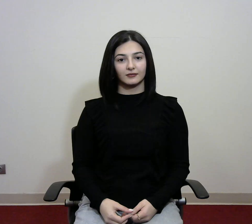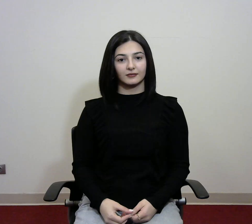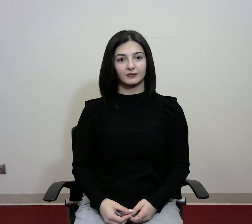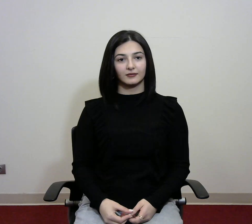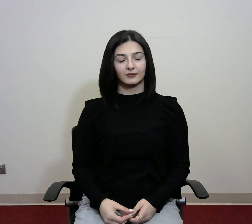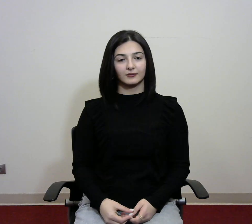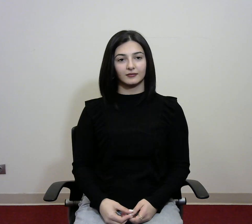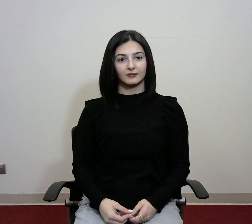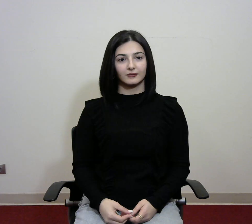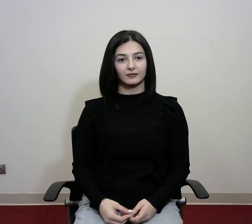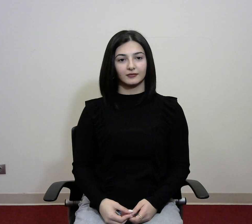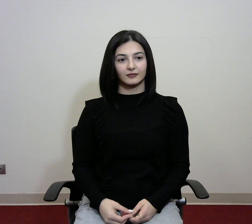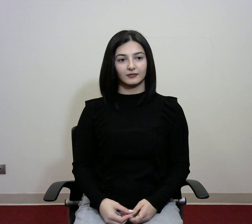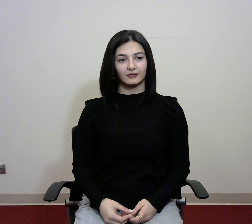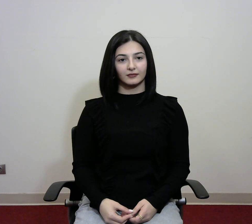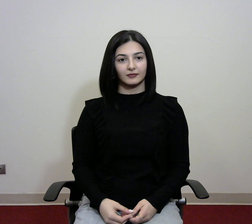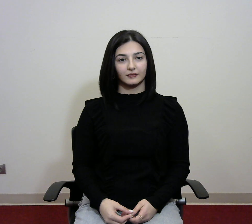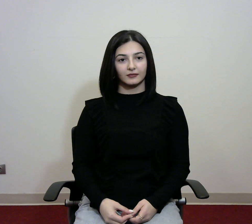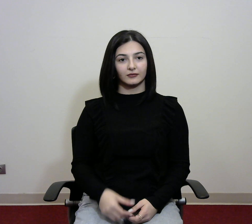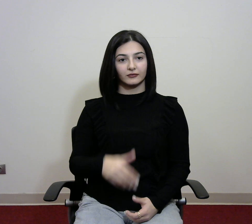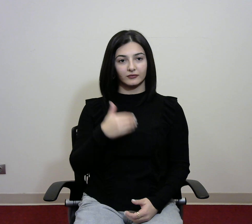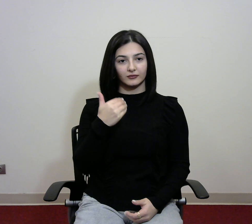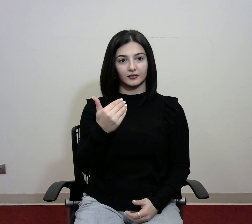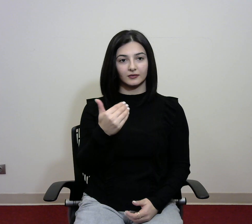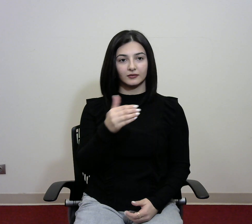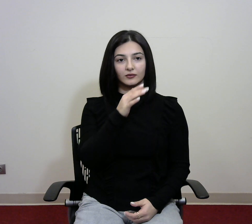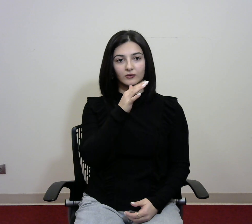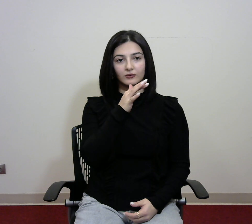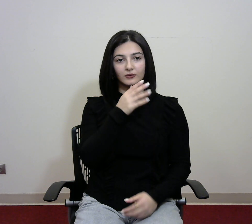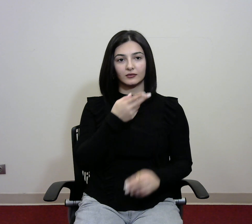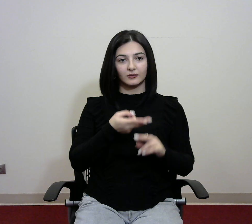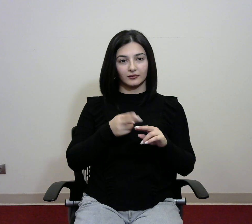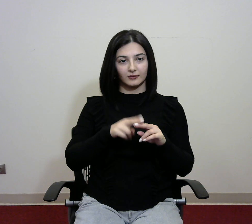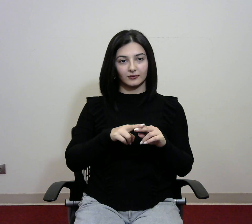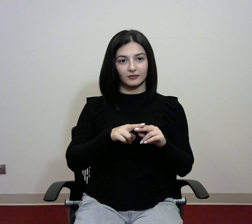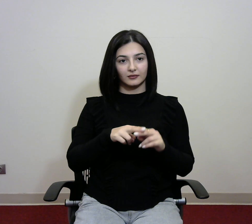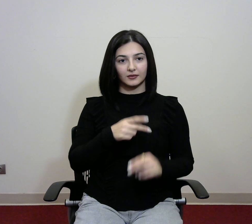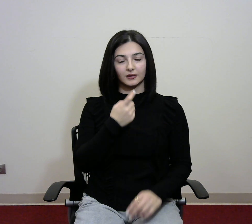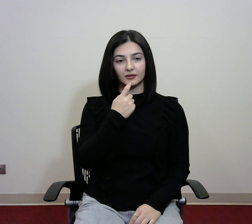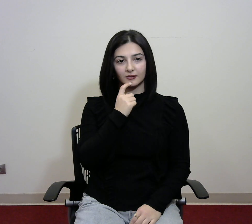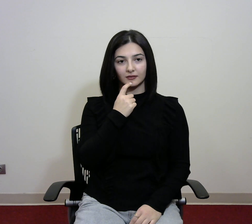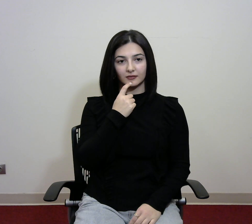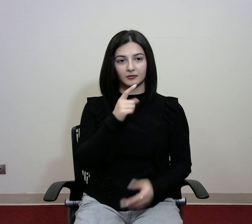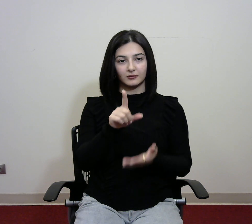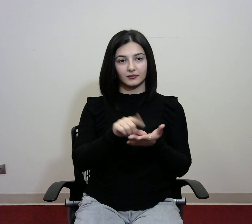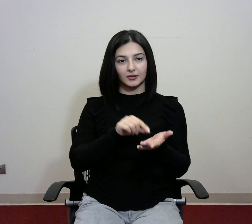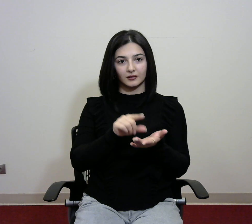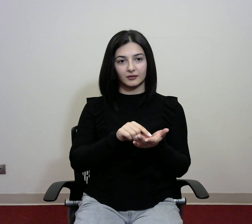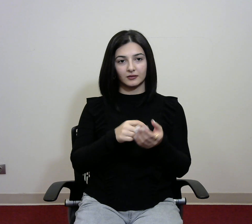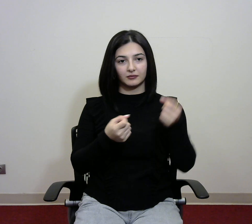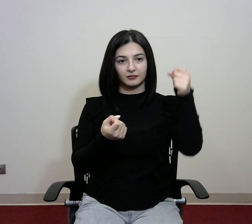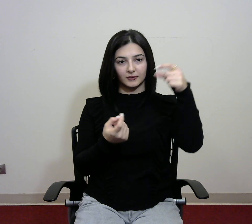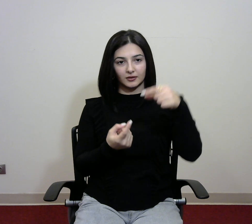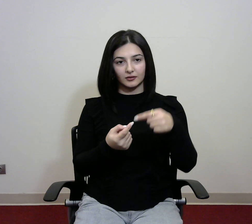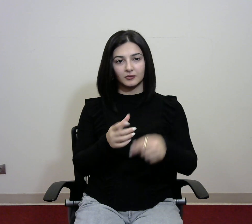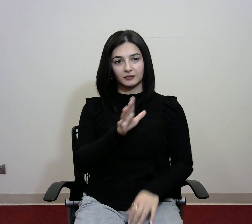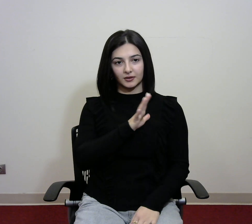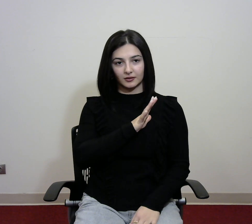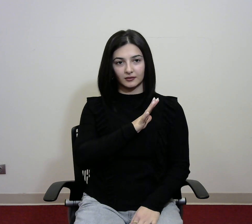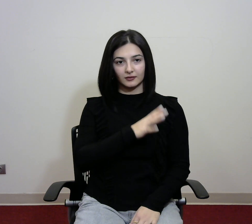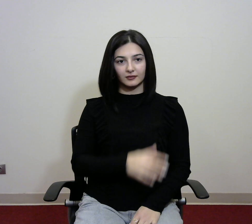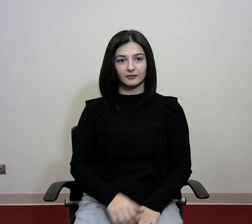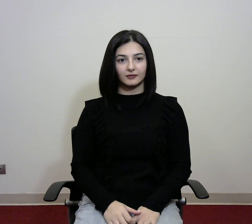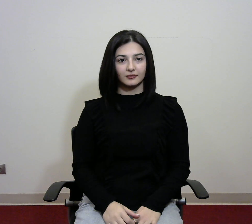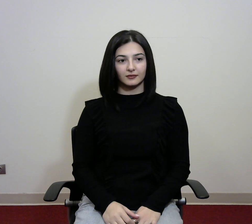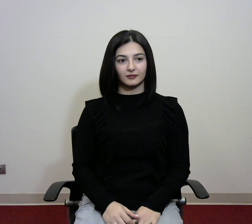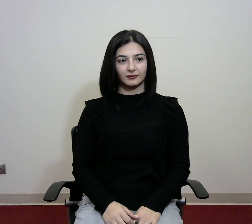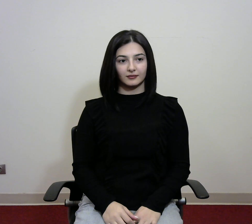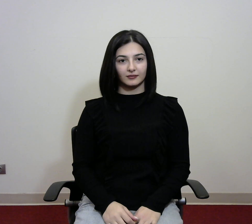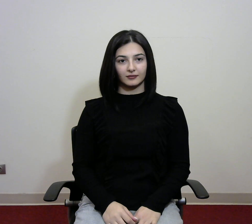Sizə yaşa görə əmək pensiyası təyin olunub